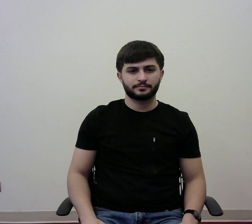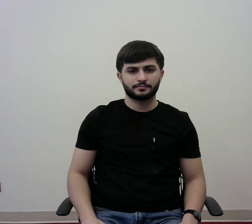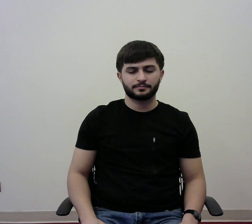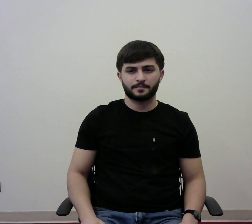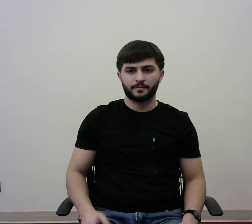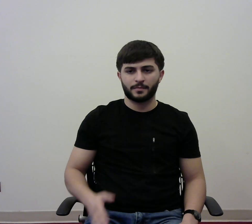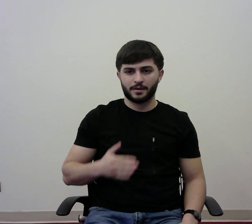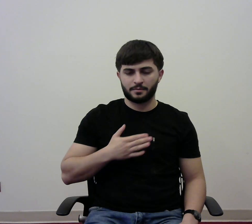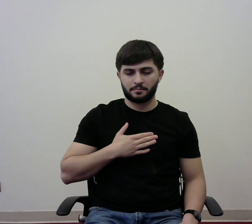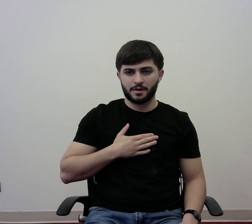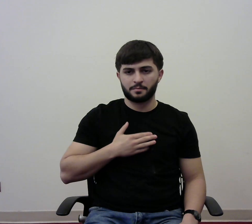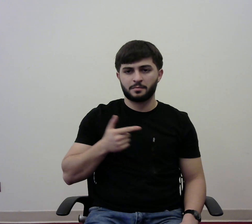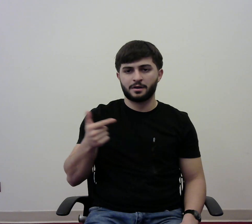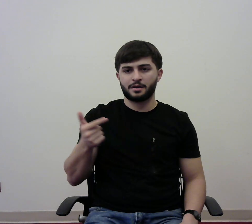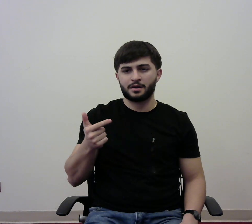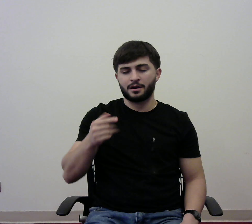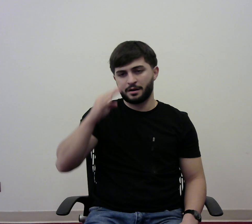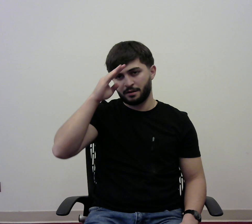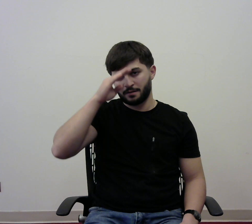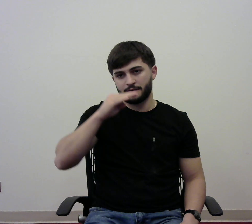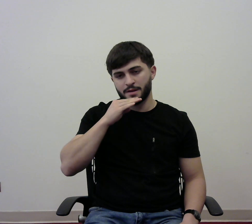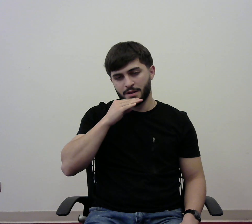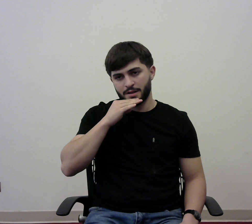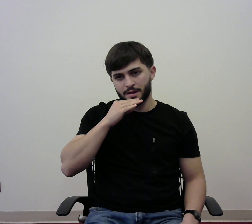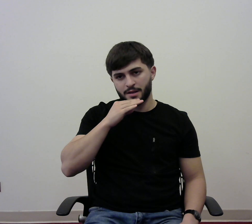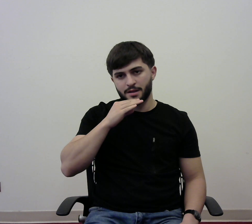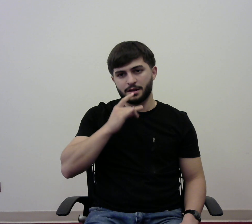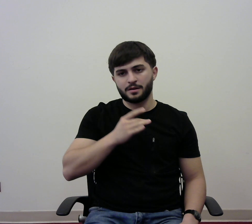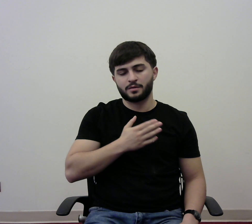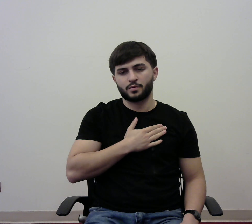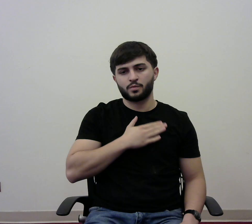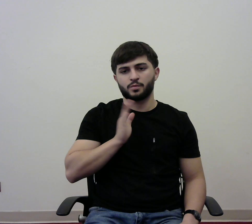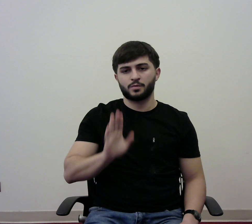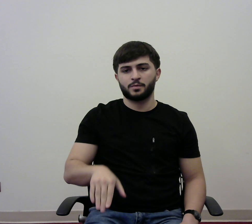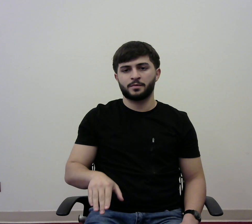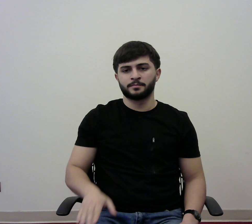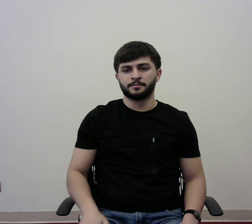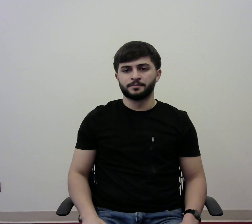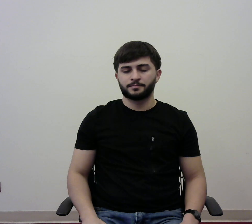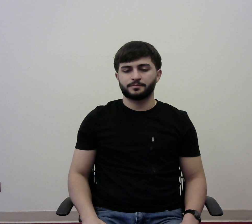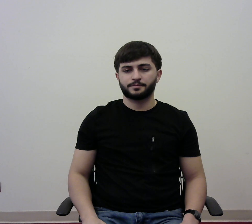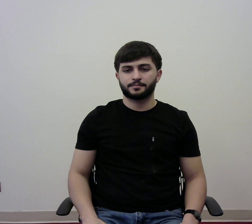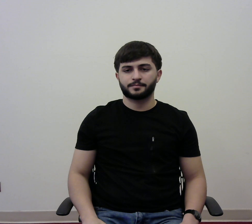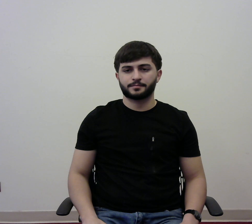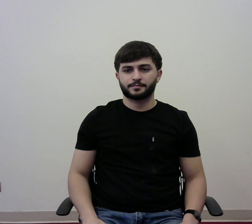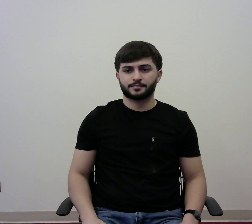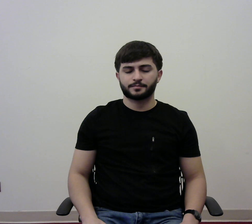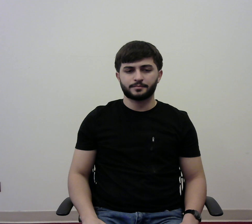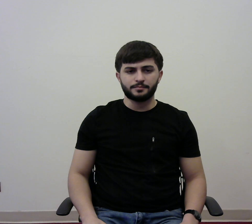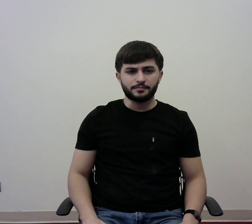Mənim qayınatam rəhmətə gedib